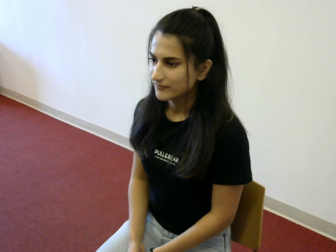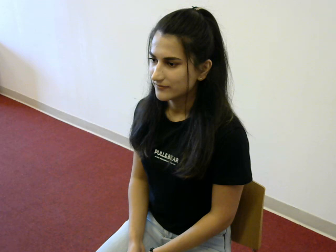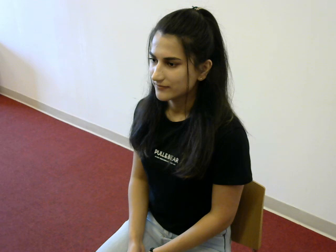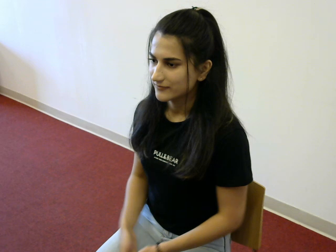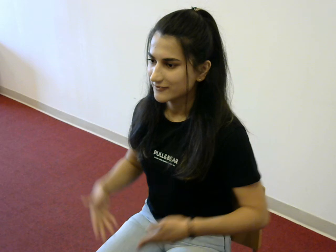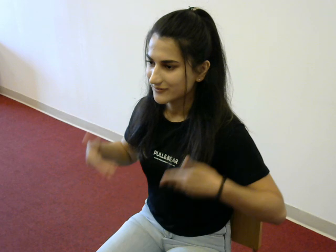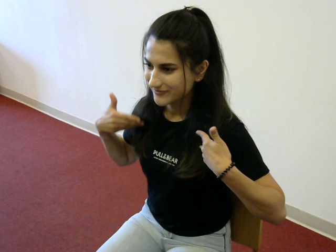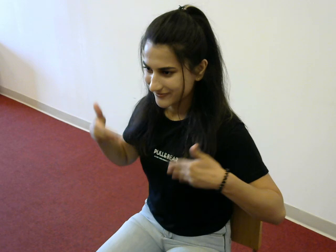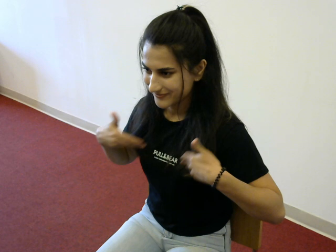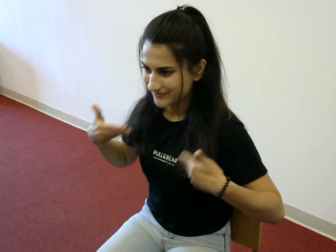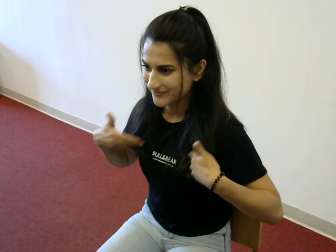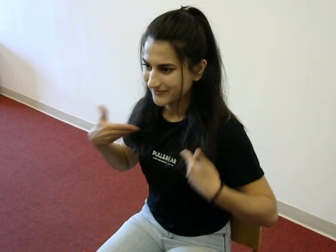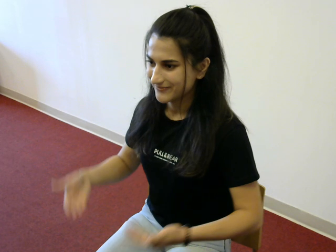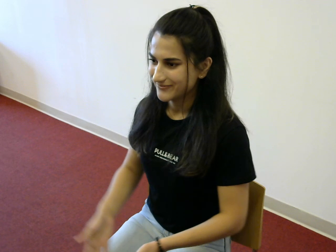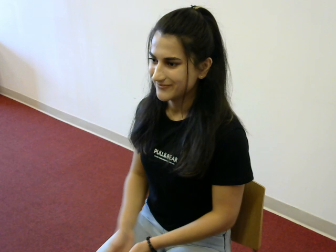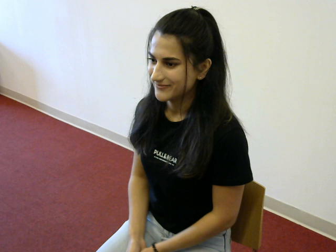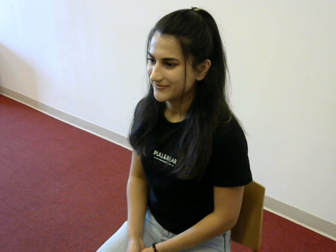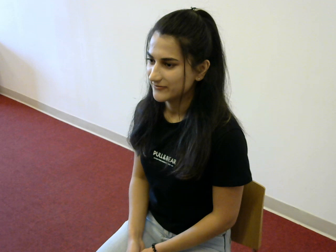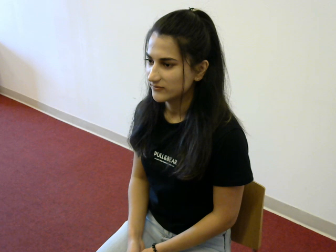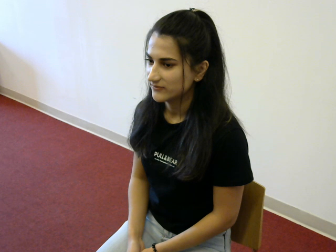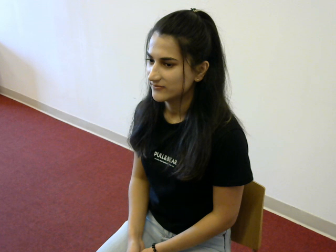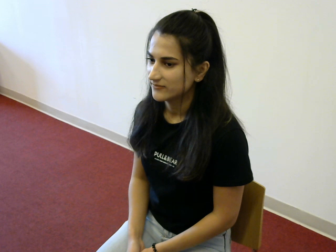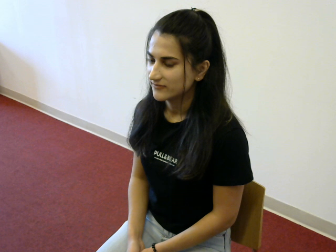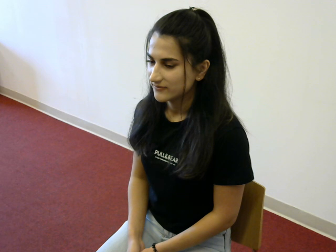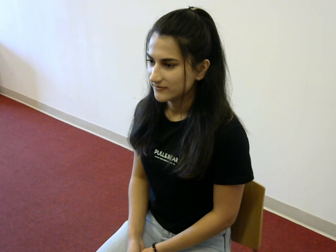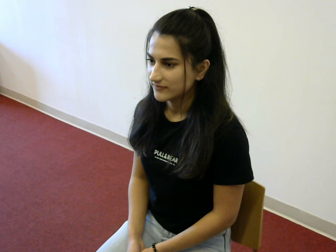Salam